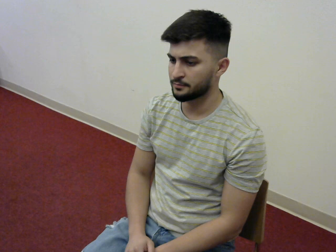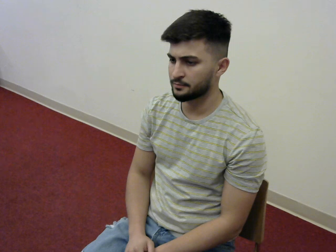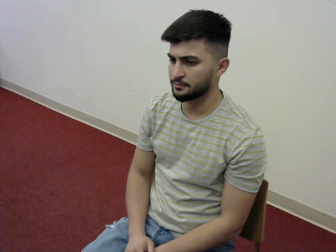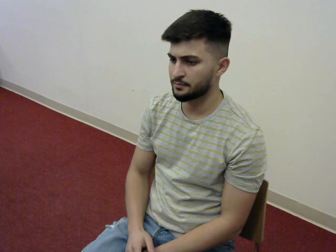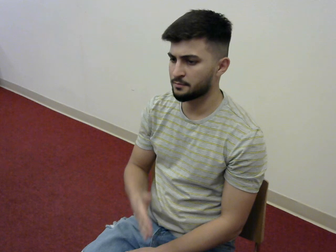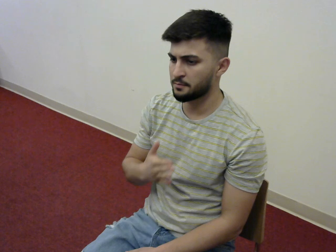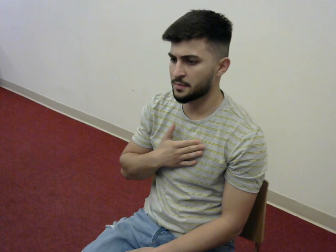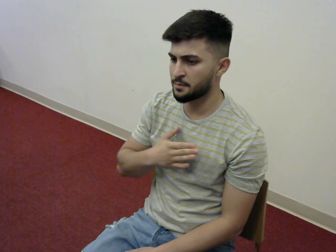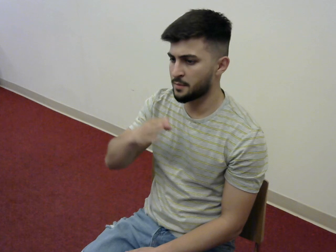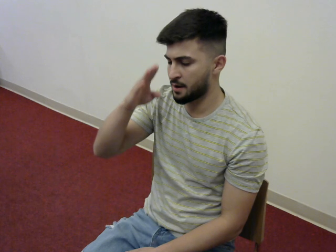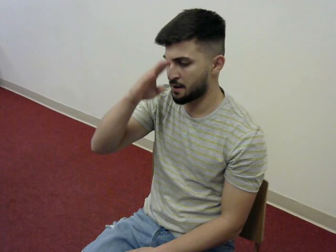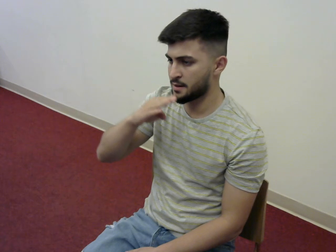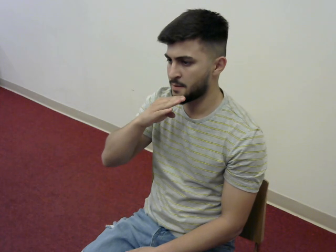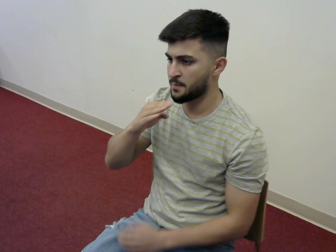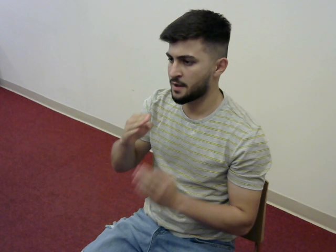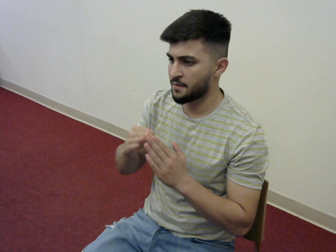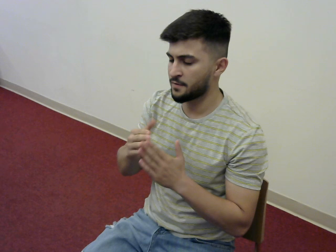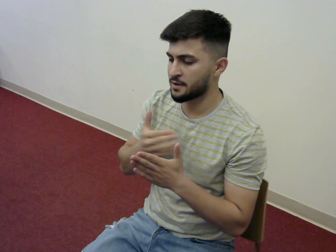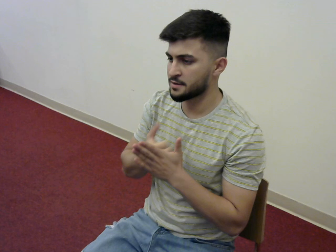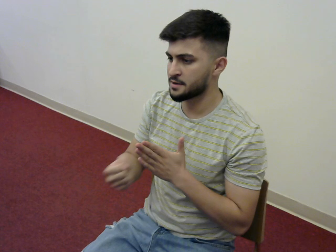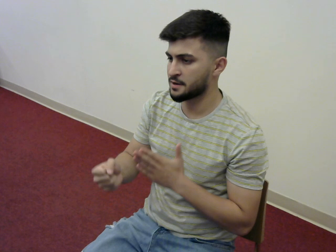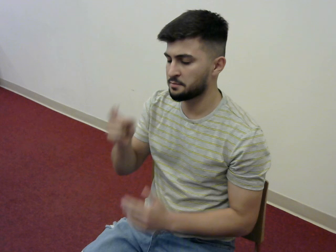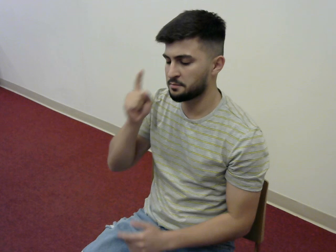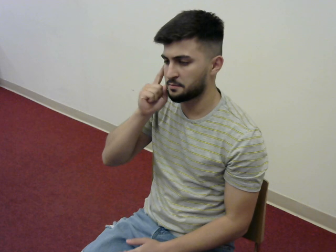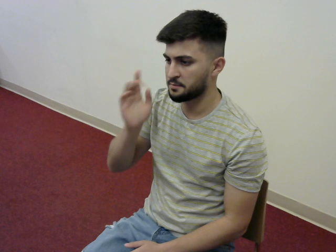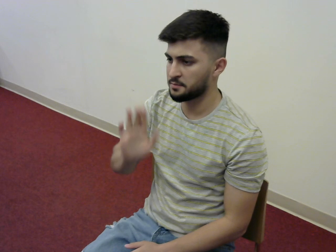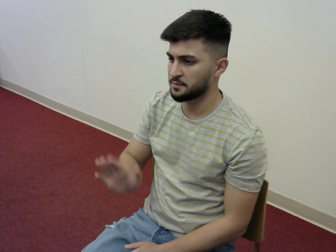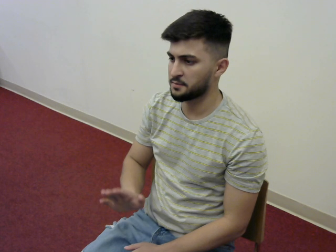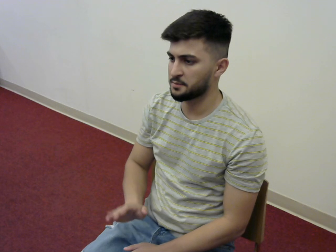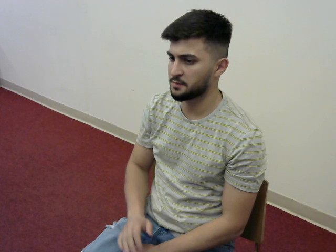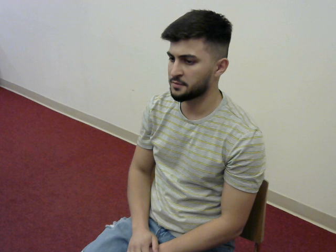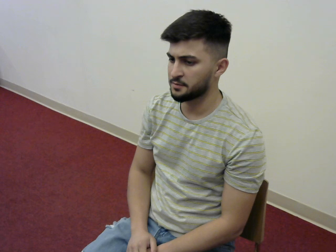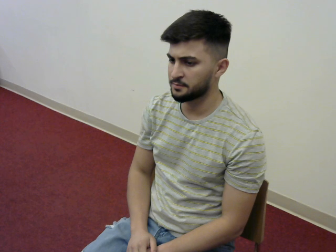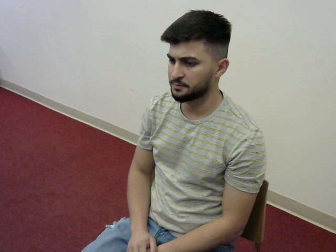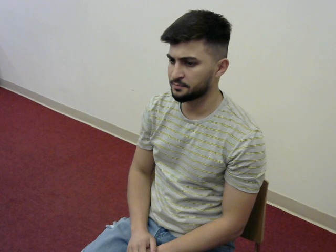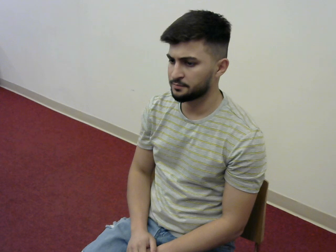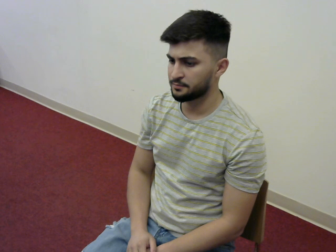Mənim atam evdən çıxa bilmir